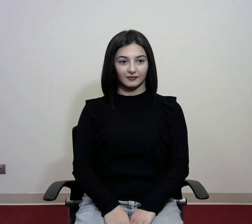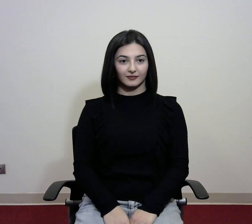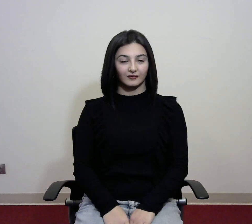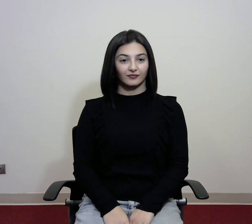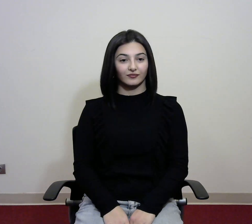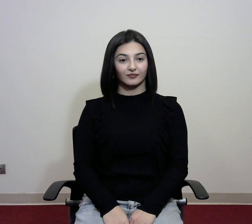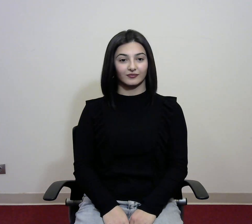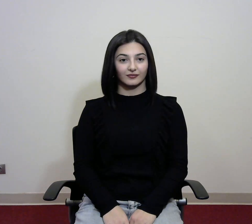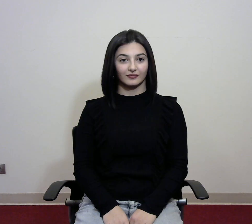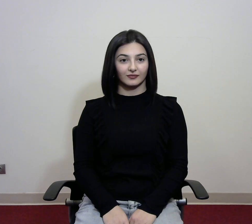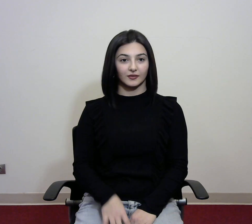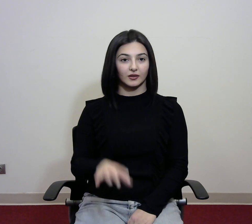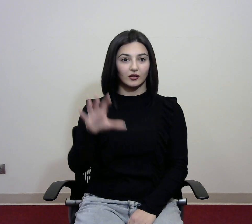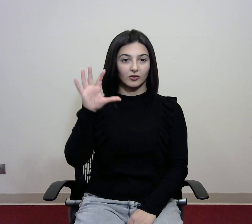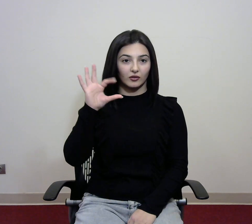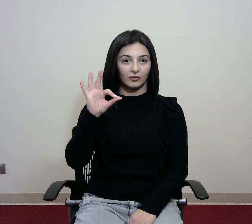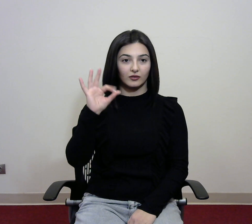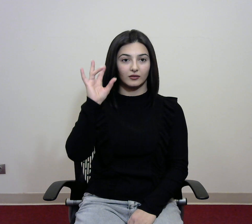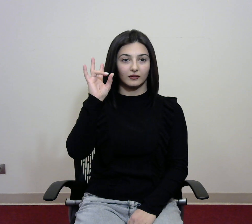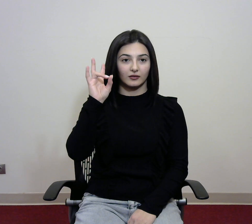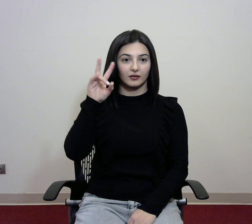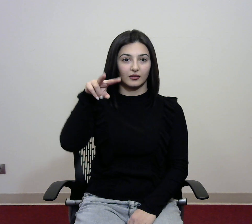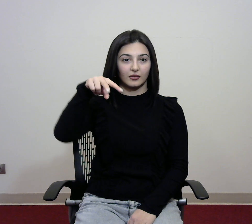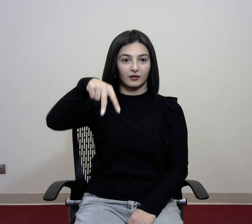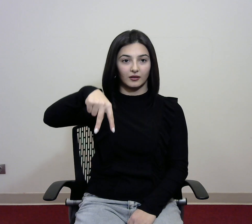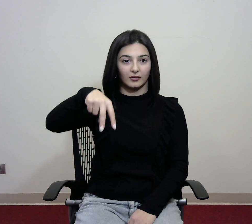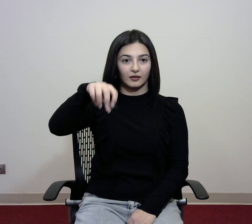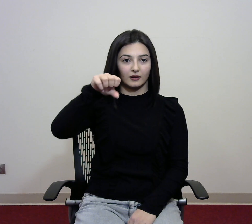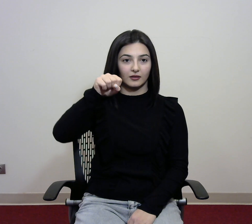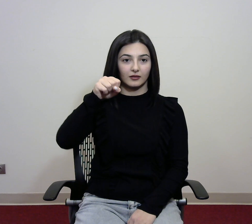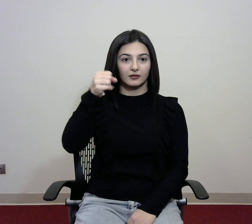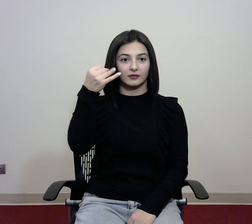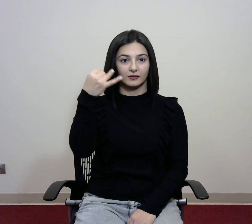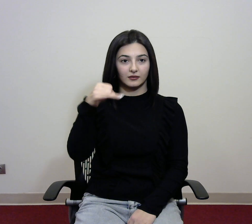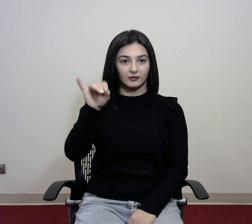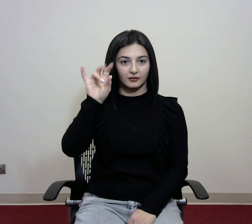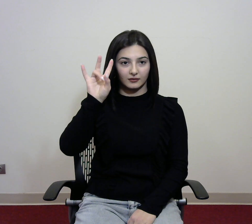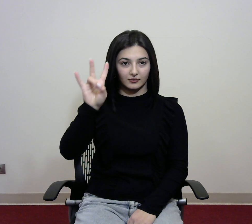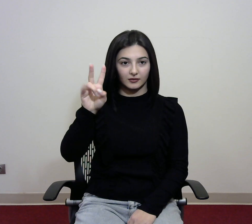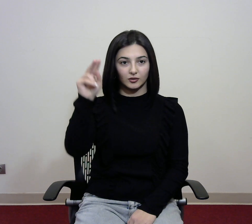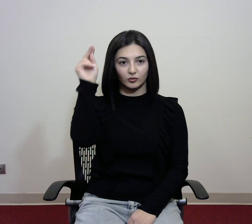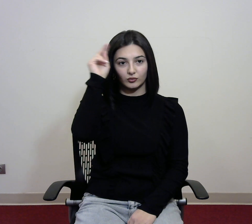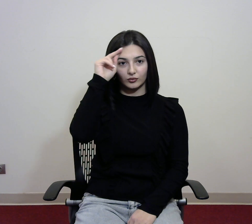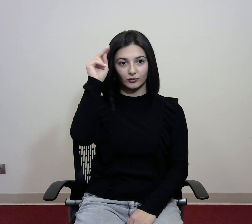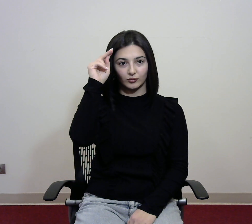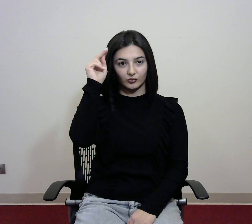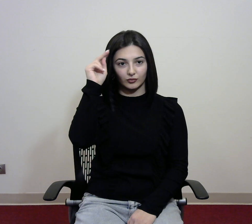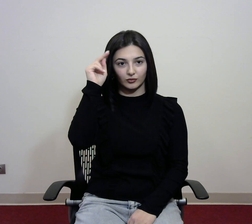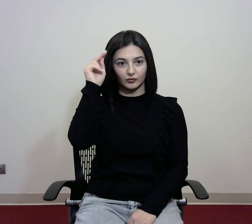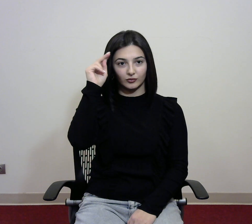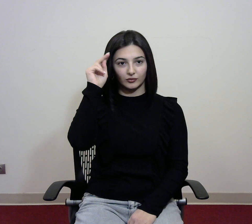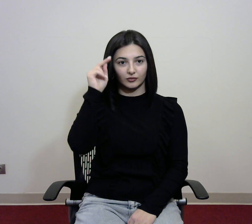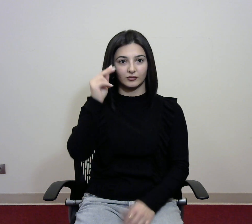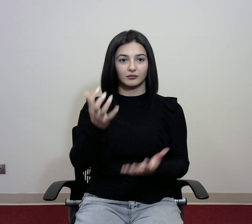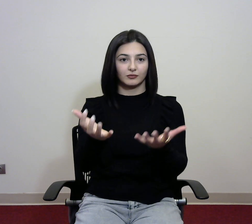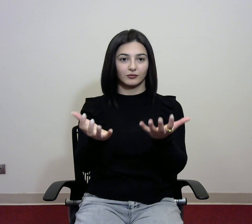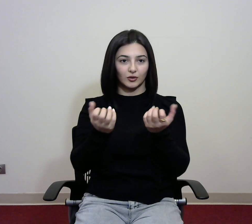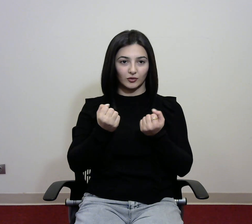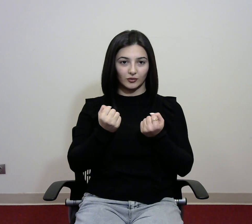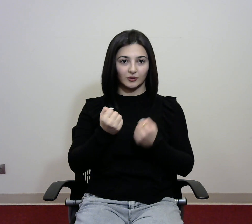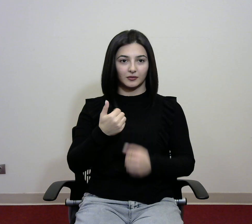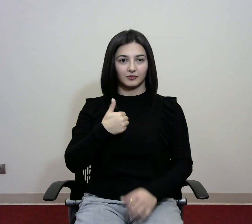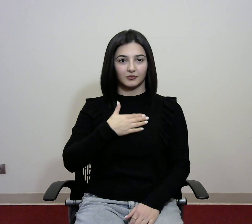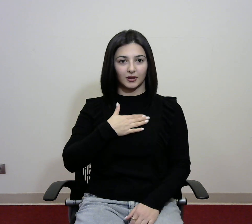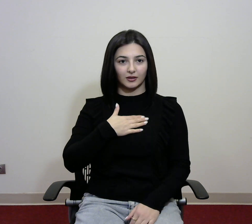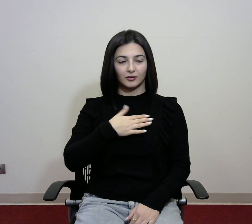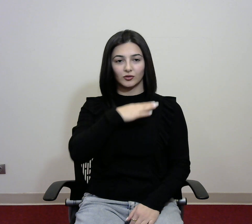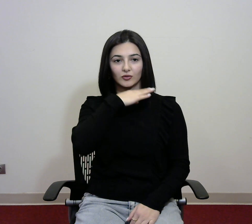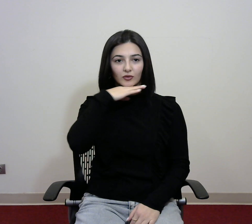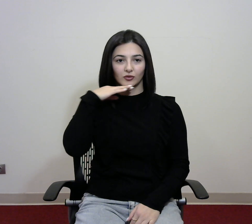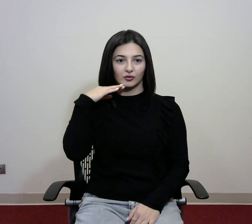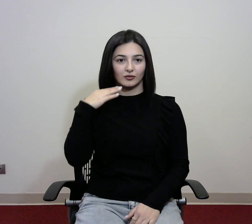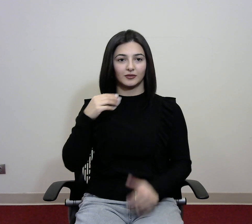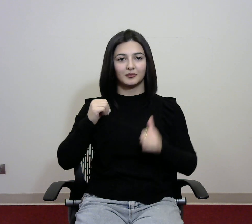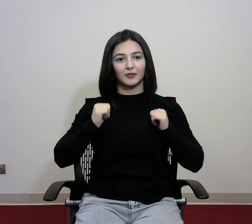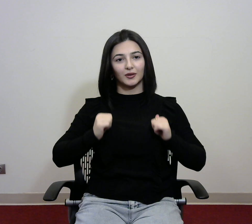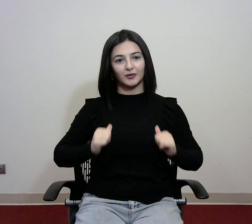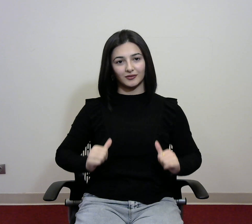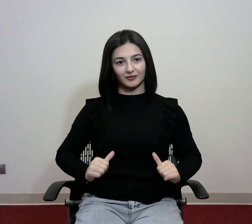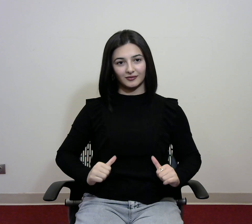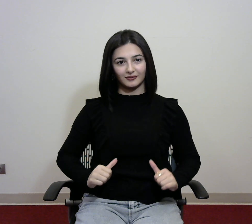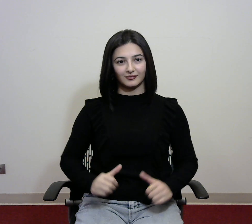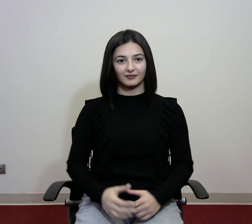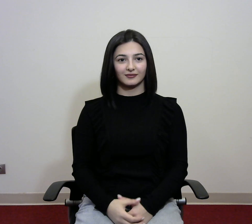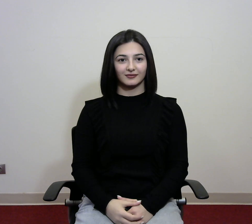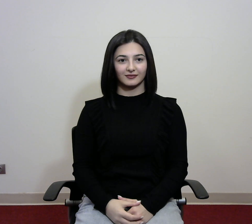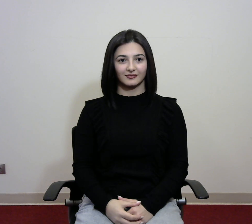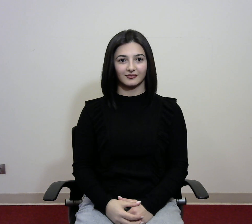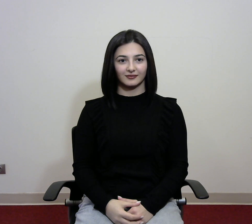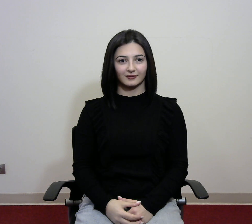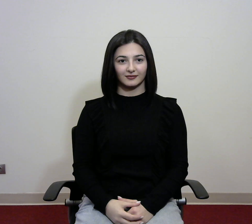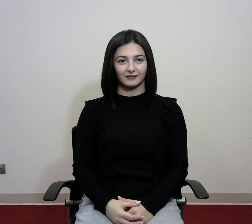Onlayn təhsil almaq mənə çox rahatdır